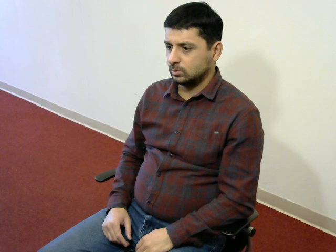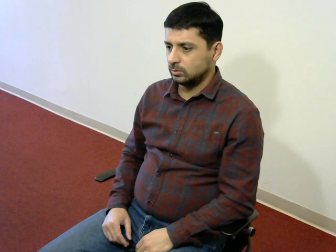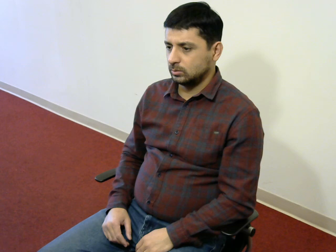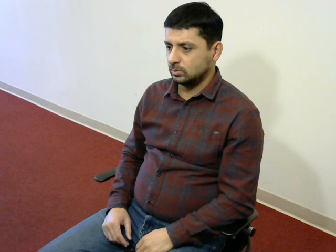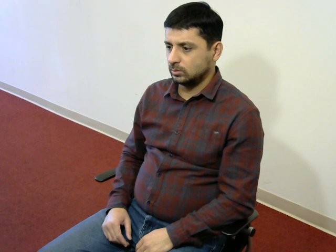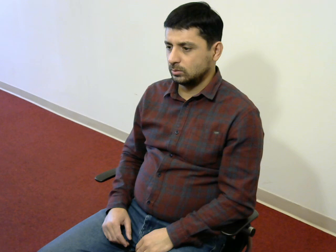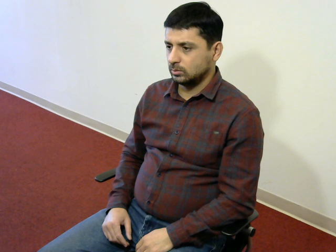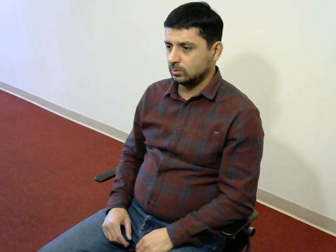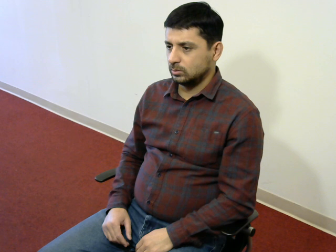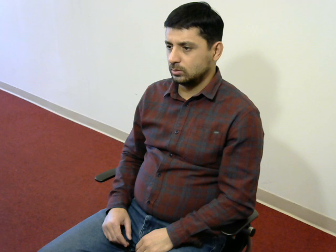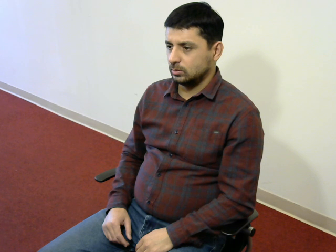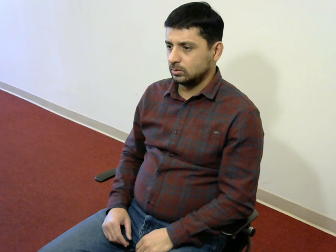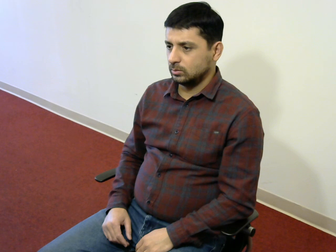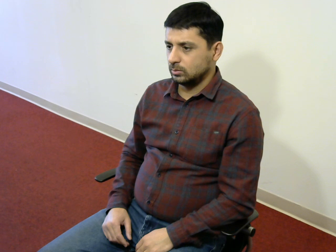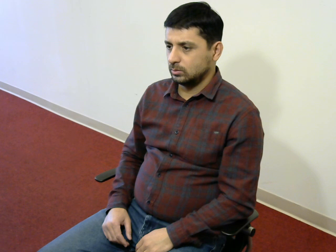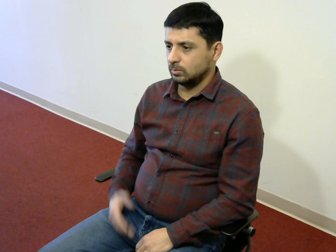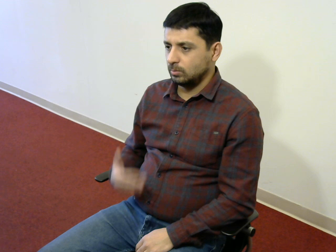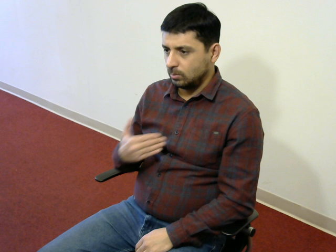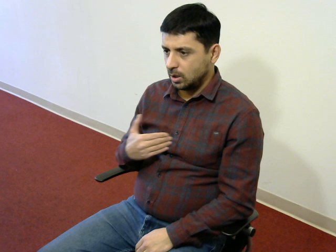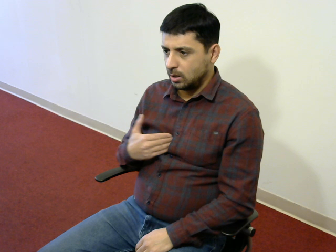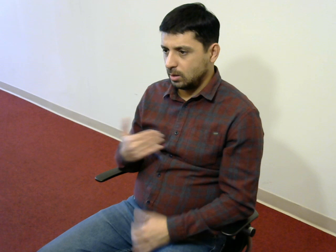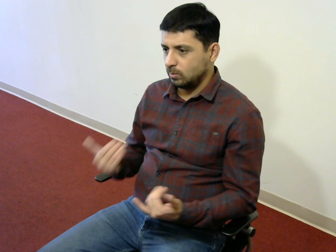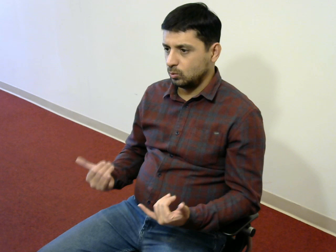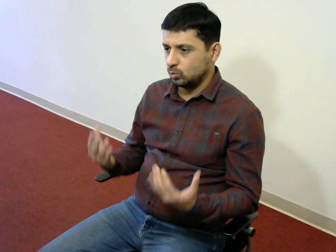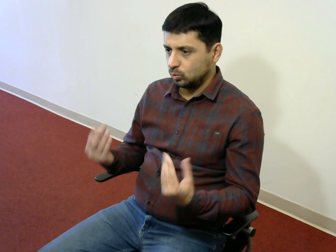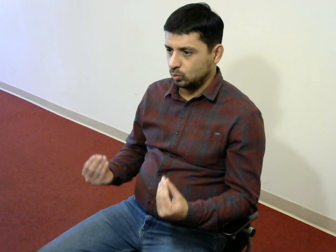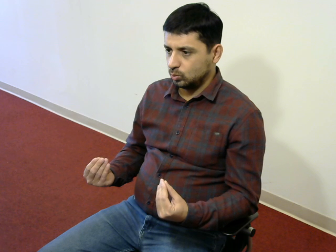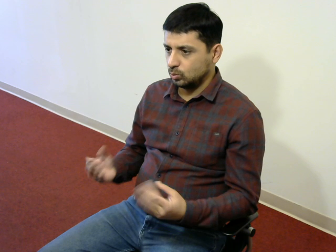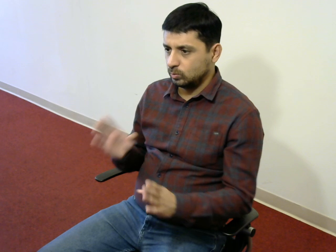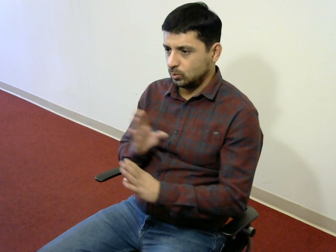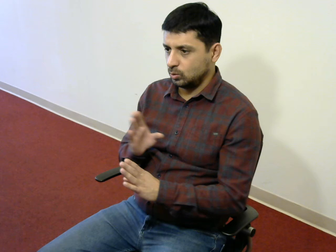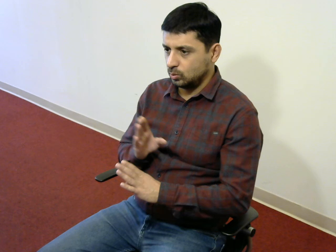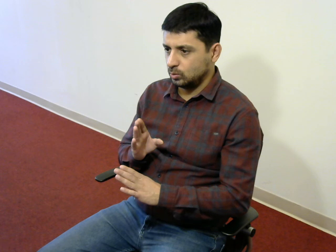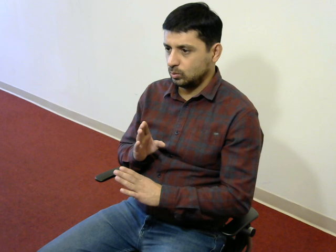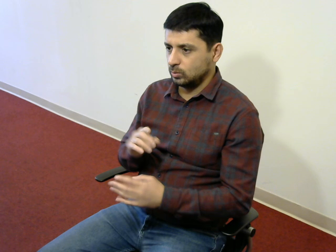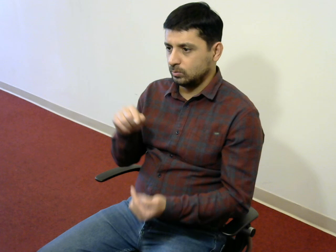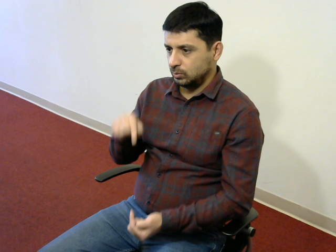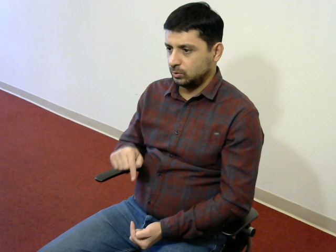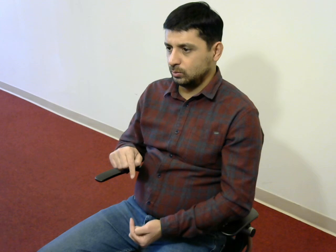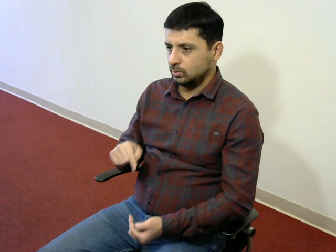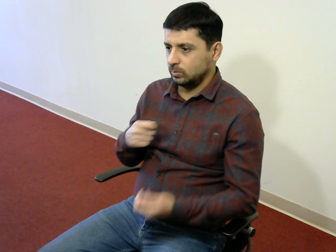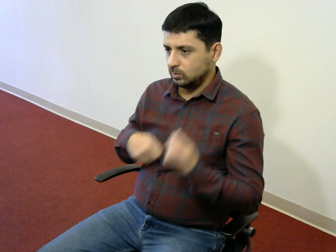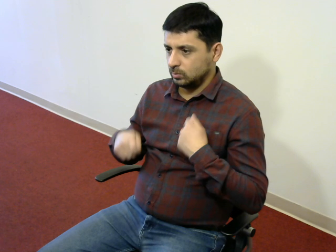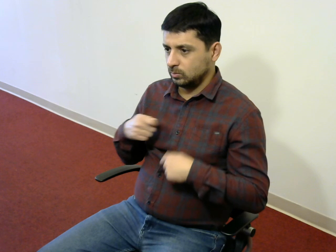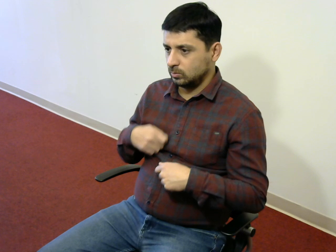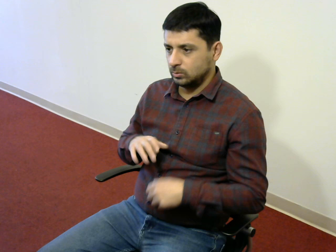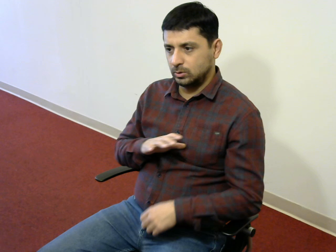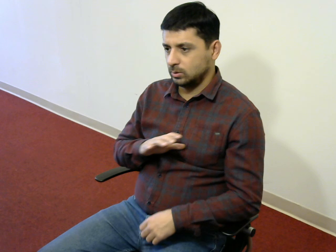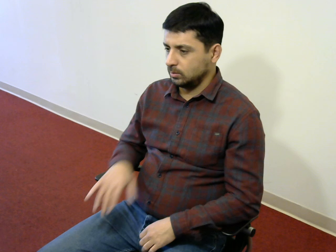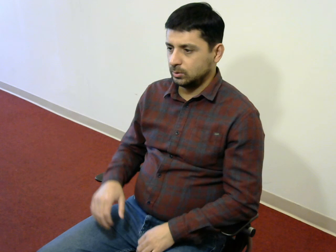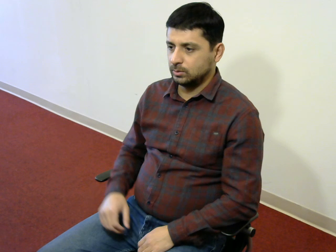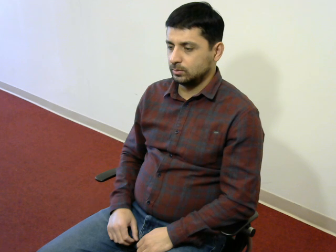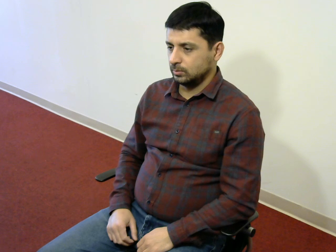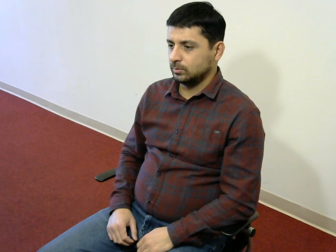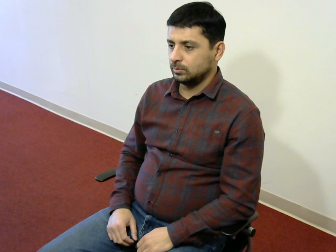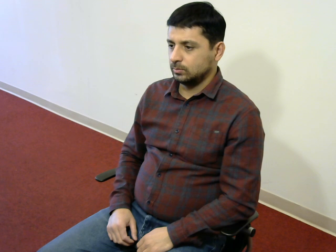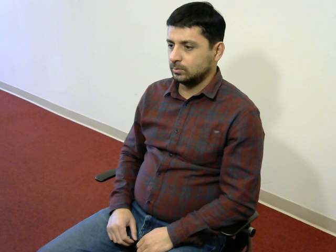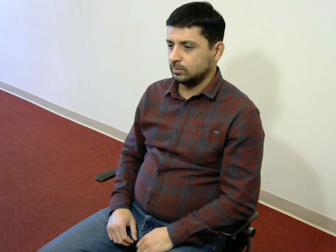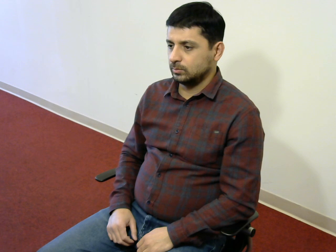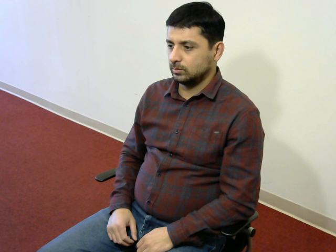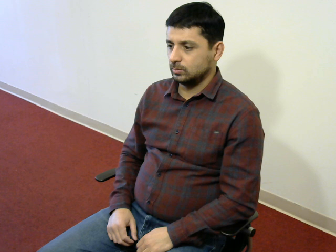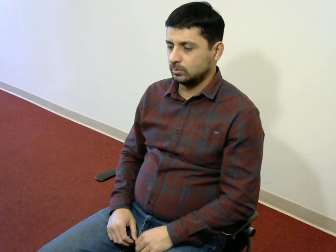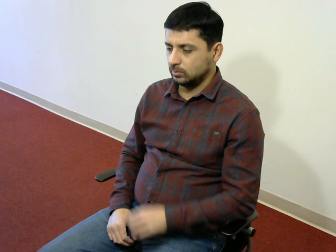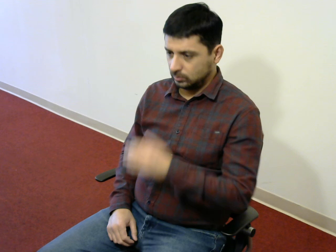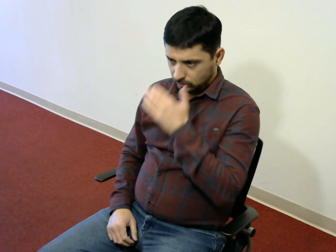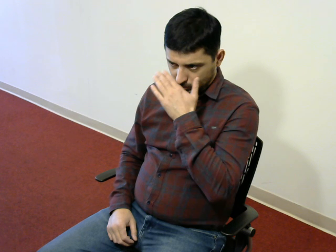Mən bu gün havaya uyğun geyinməmişəm